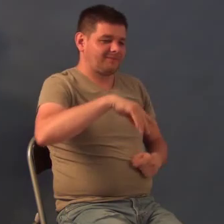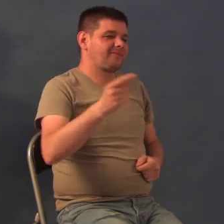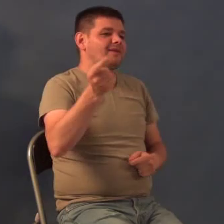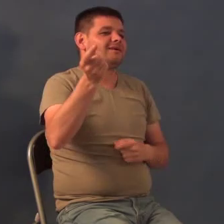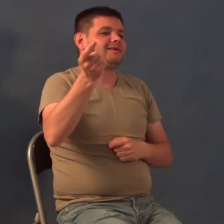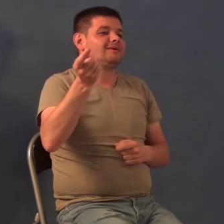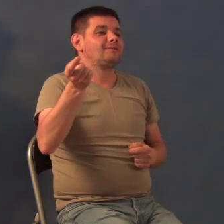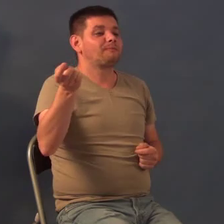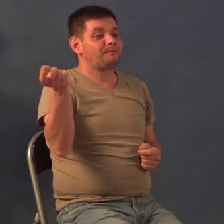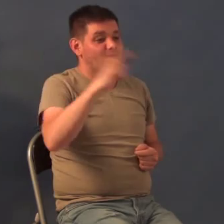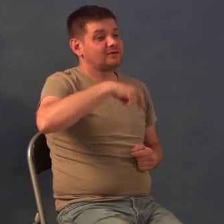Przychodzi...